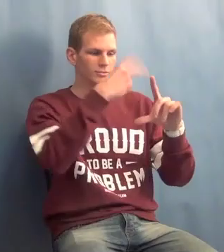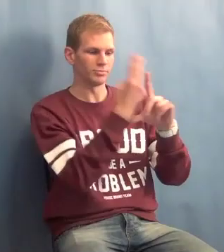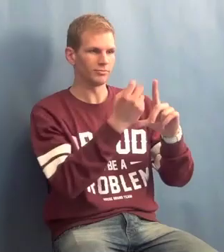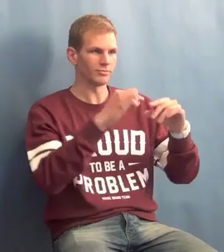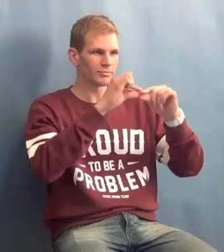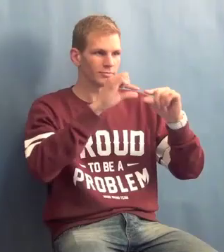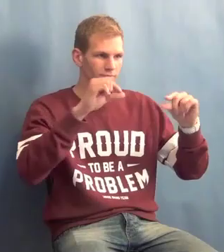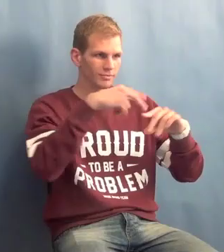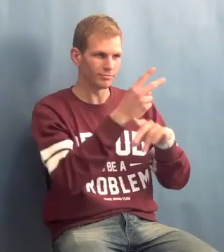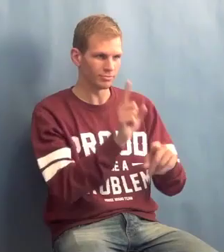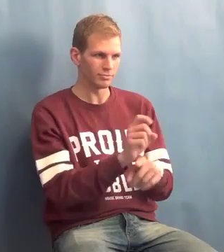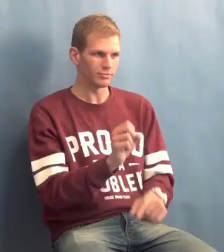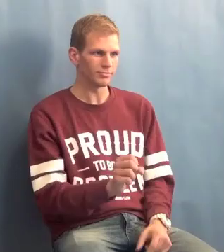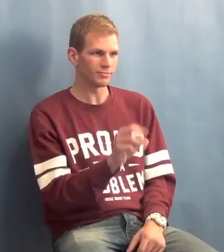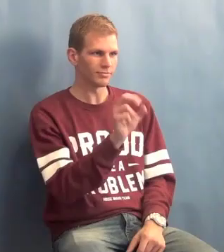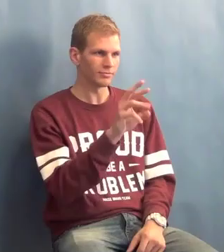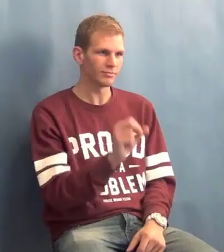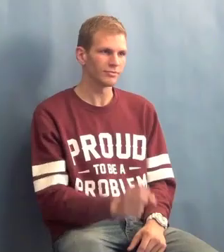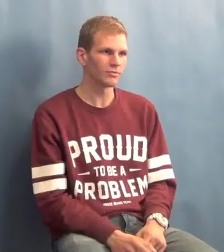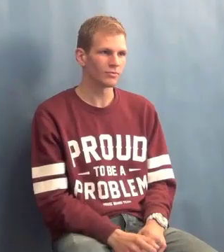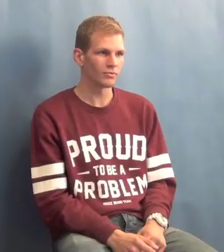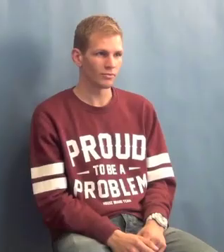Tak, identycznie jak na tym pasku.